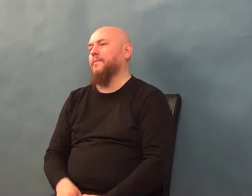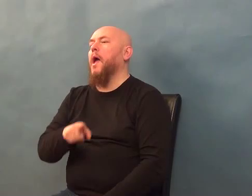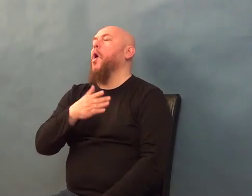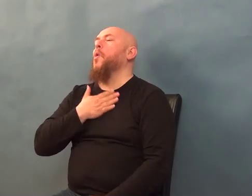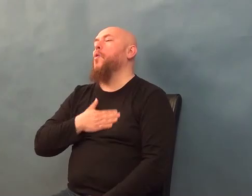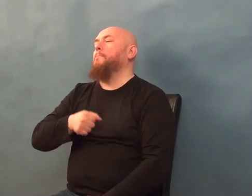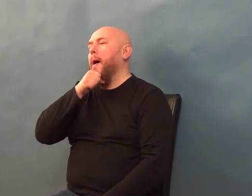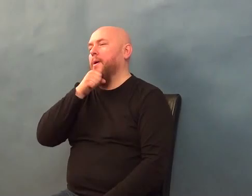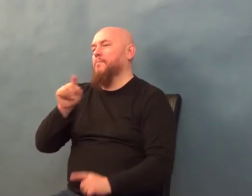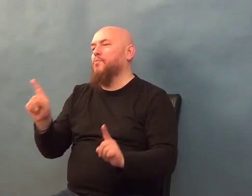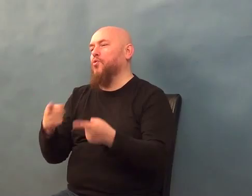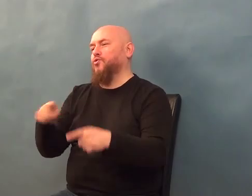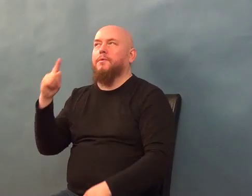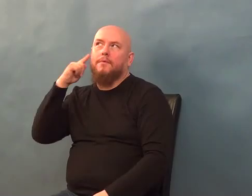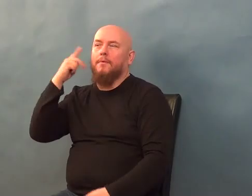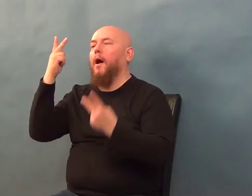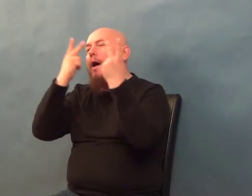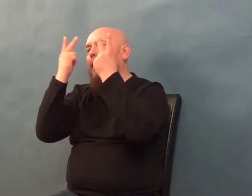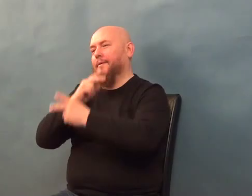Babcia bardzo lubi słuchać śpiewu ptaszka.